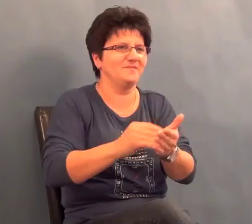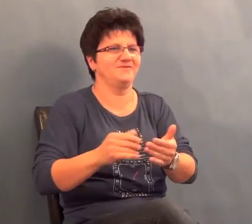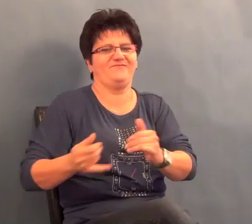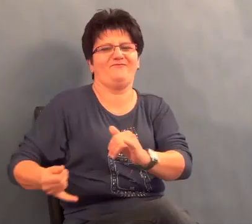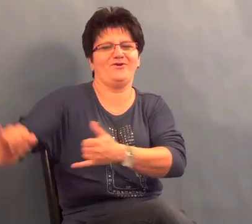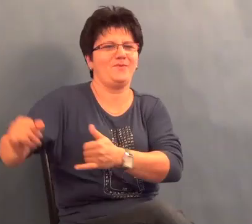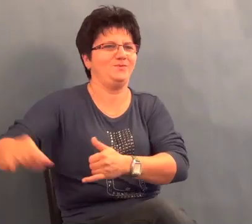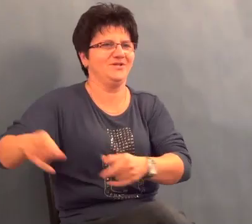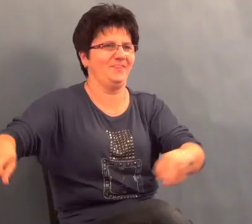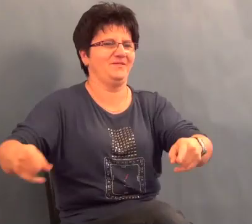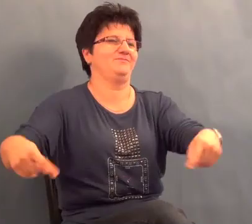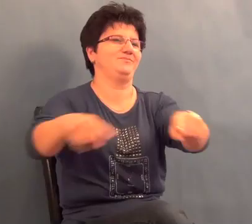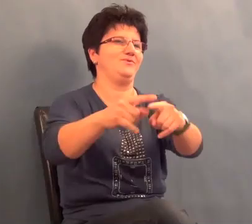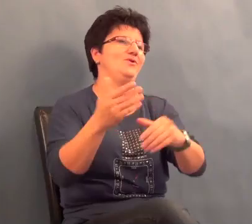Kopał go nogą i w końcu razem odeszli.